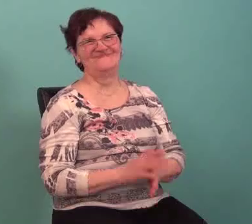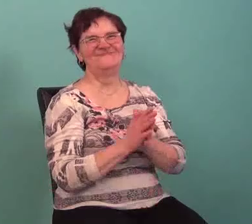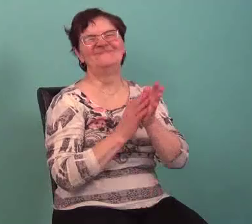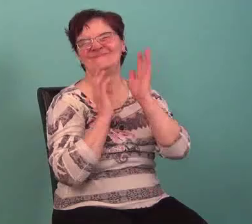Migać.